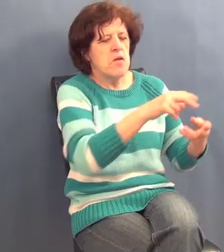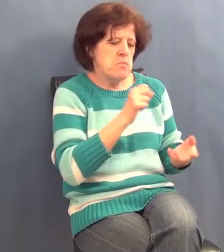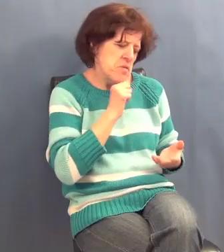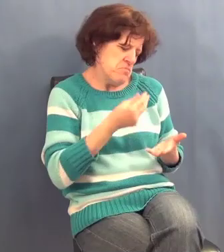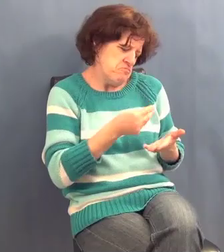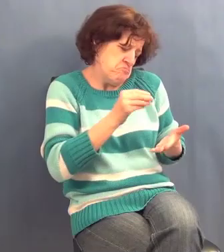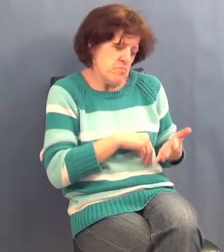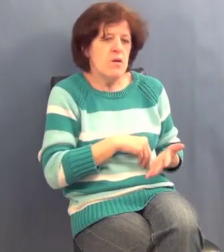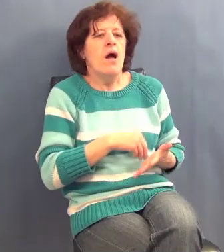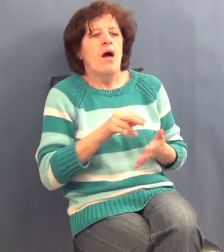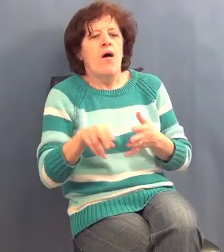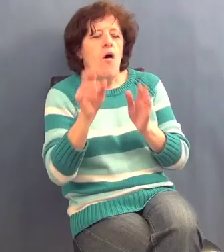Babcia schowała pieniądze do kieszeni.